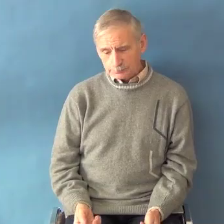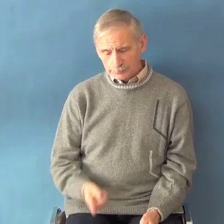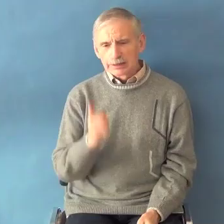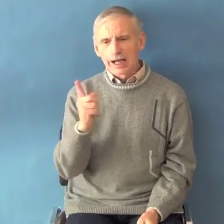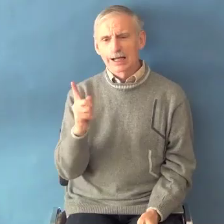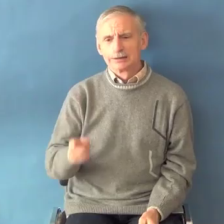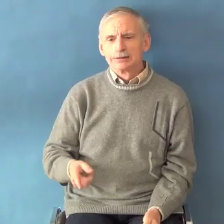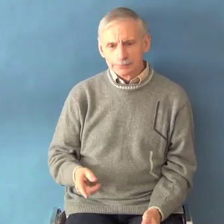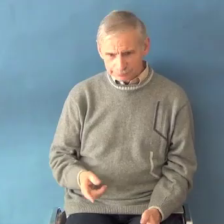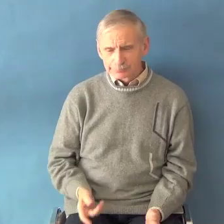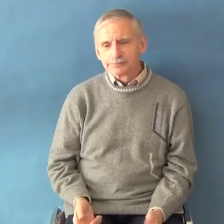Zakaz!